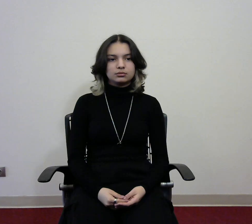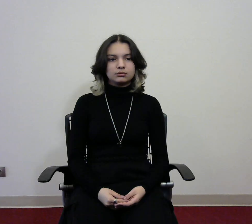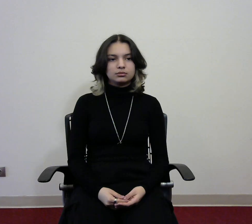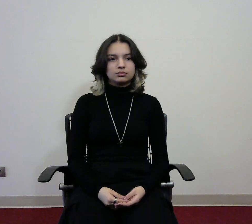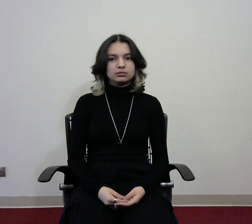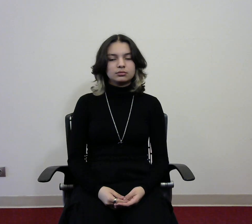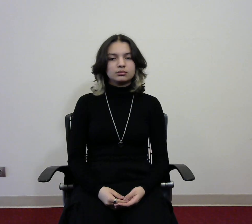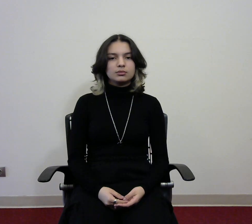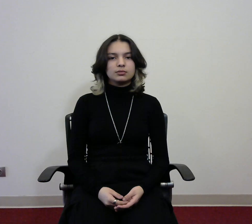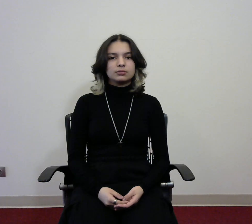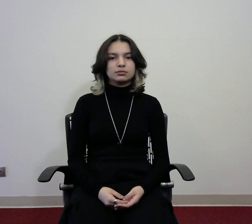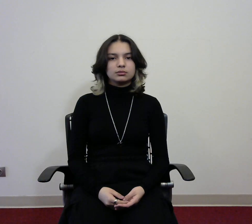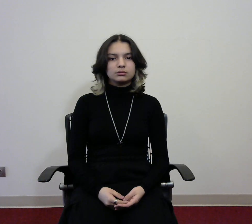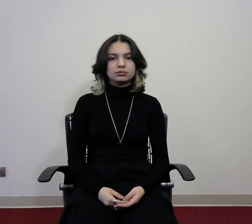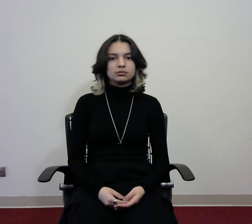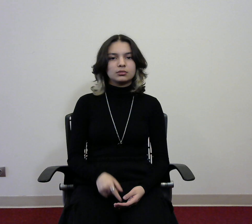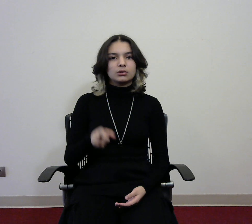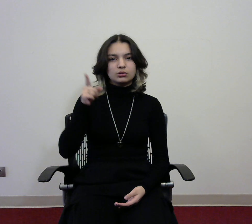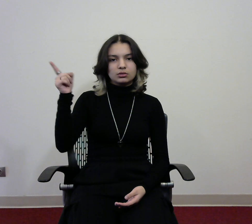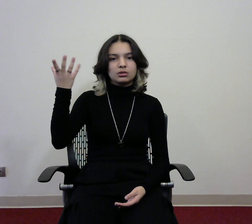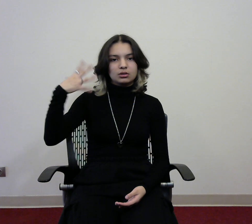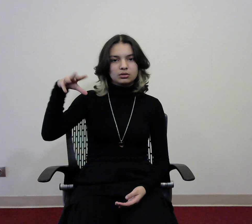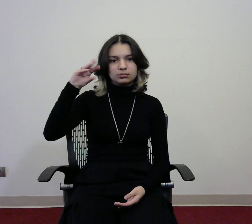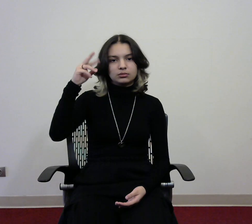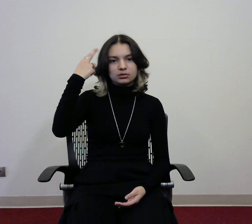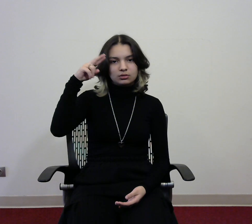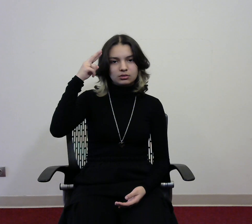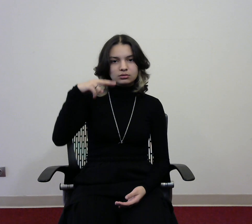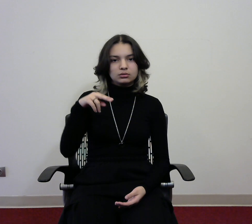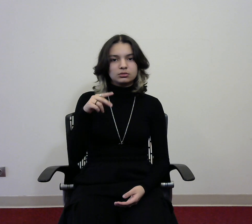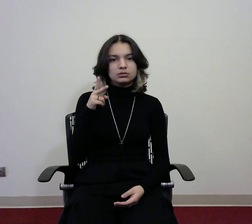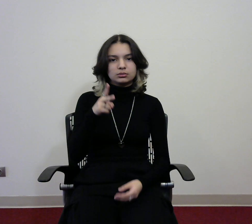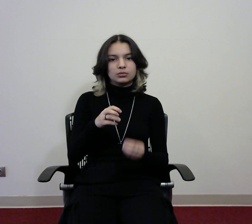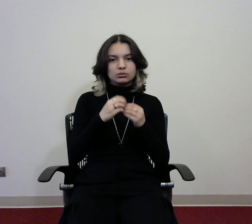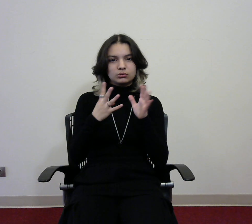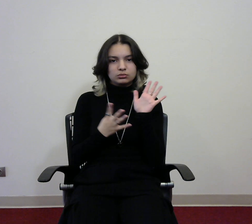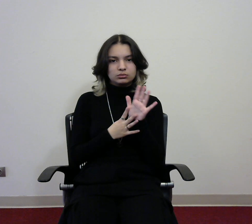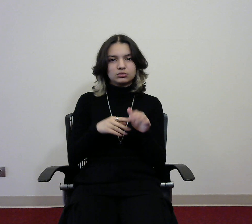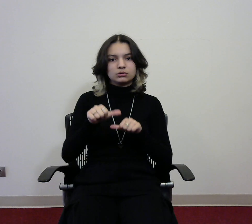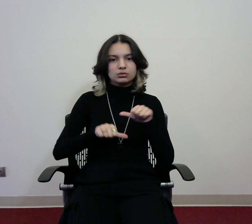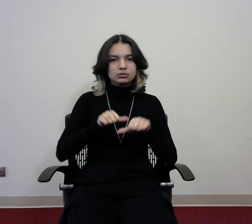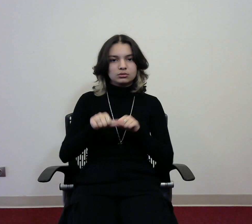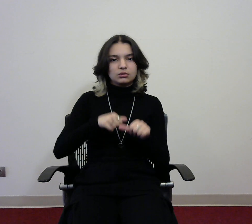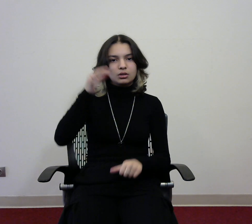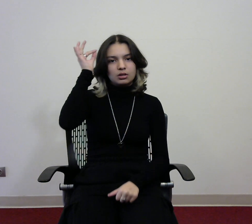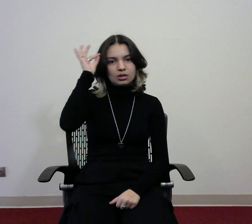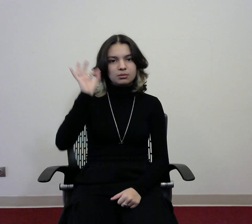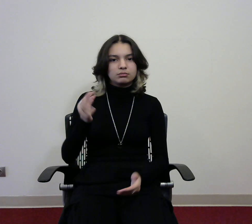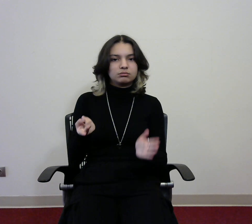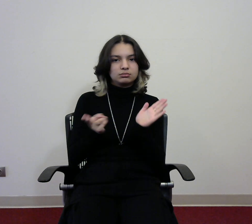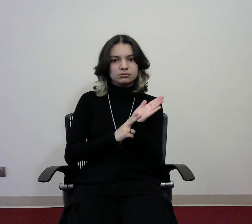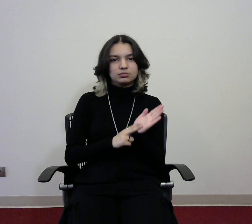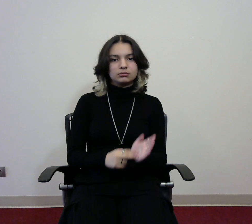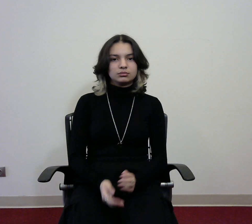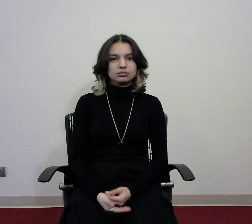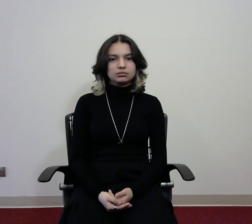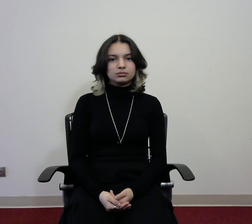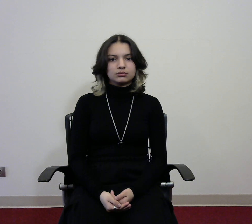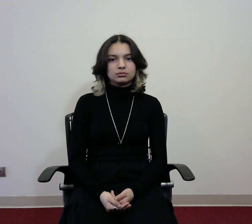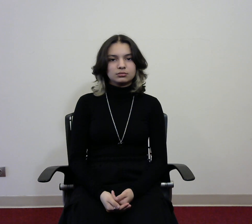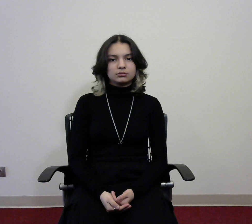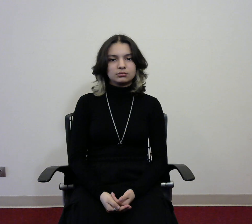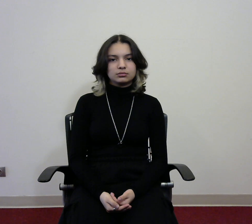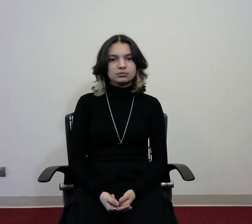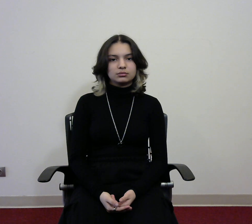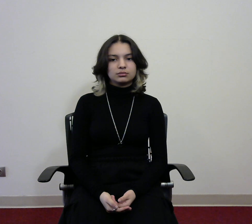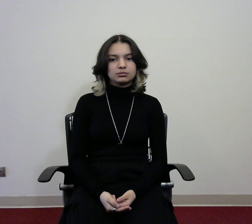Onların əmisi 2019-cu ildə Almaniyaya köçüb